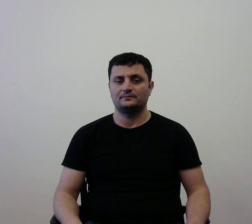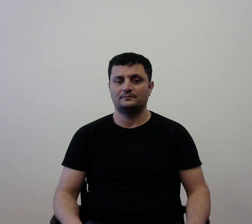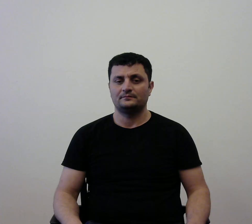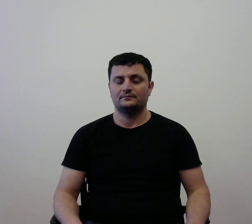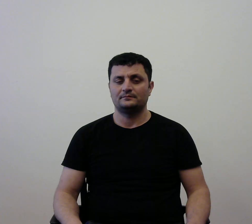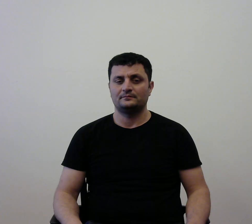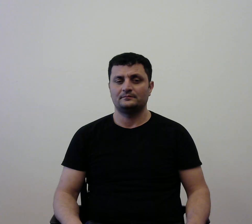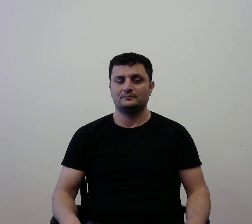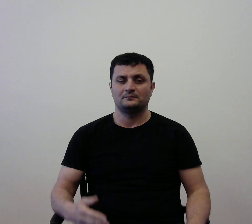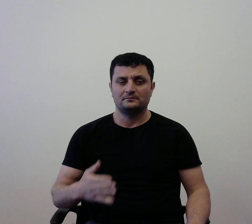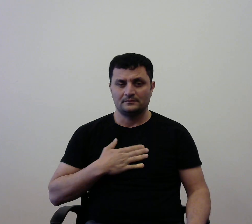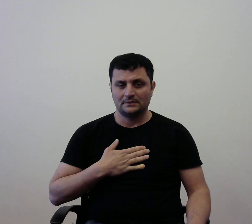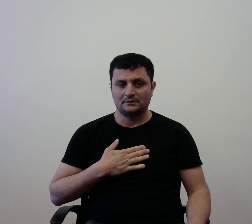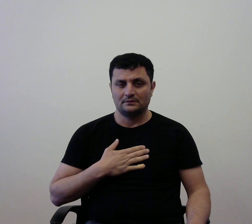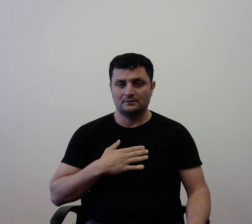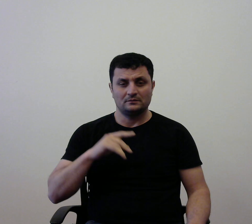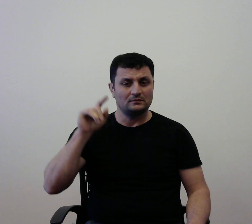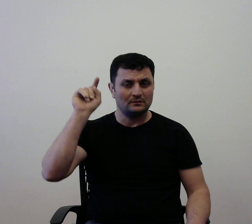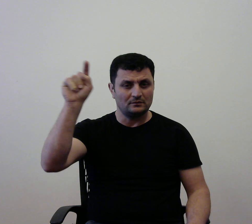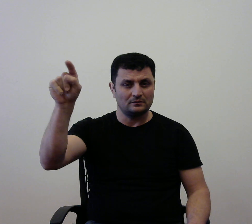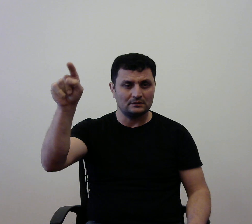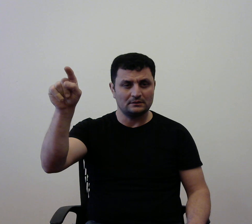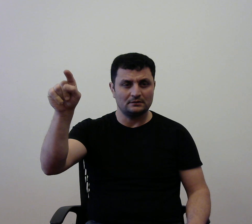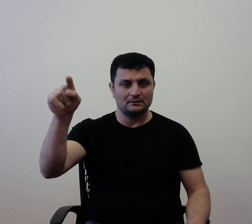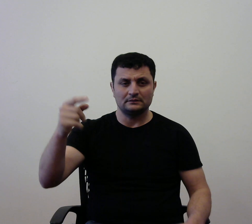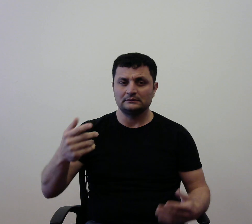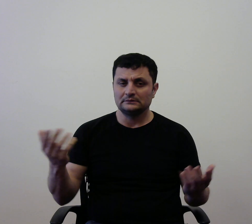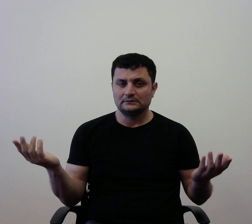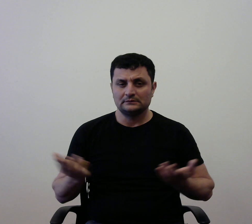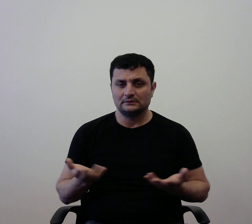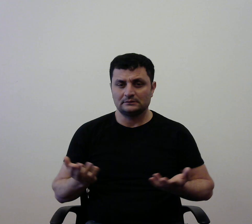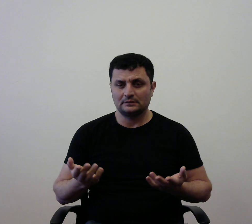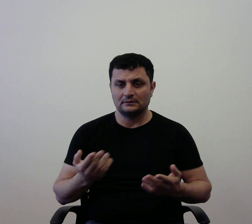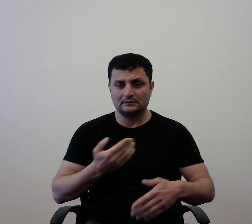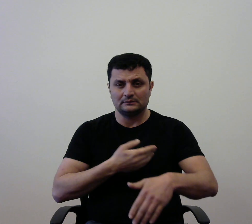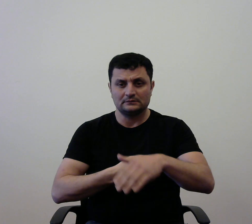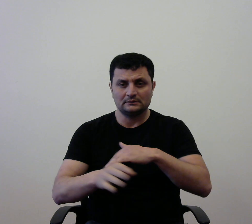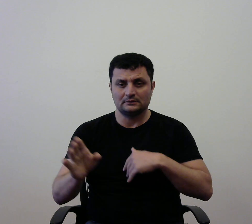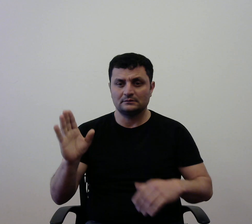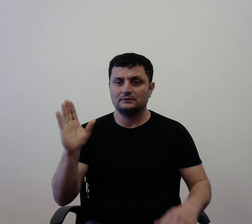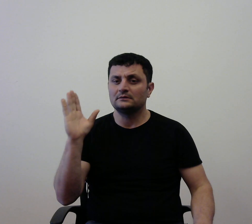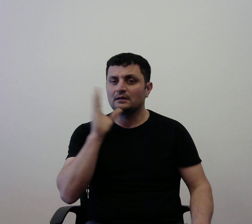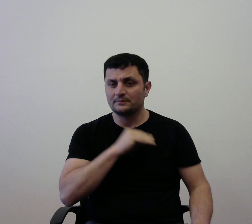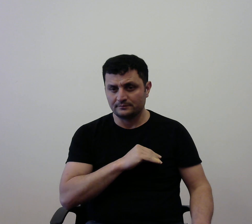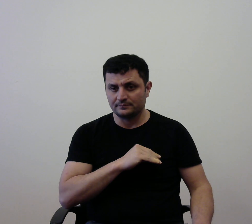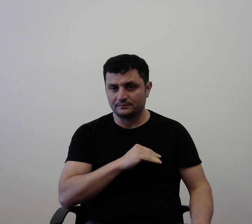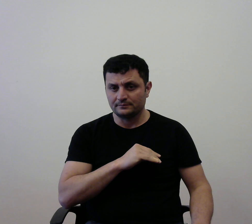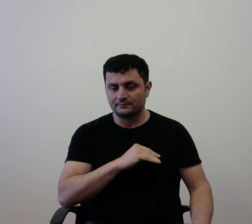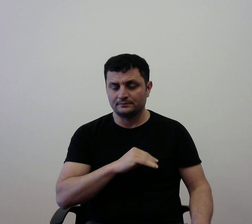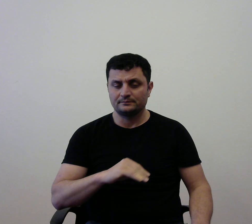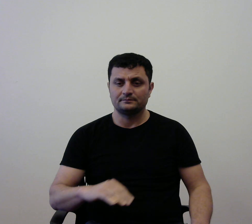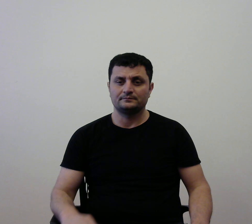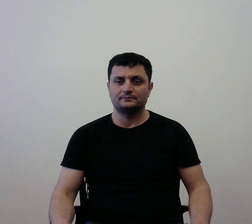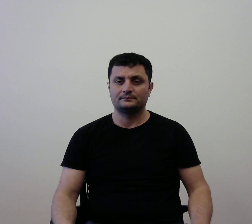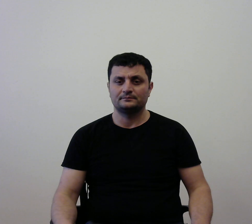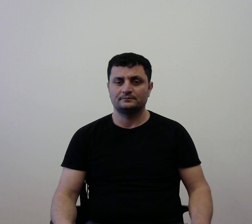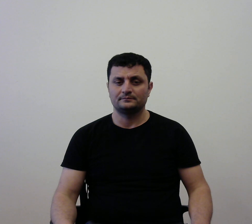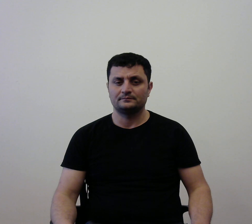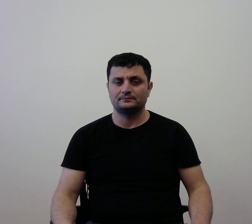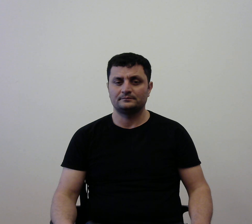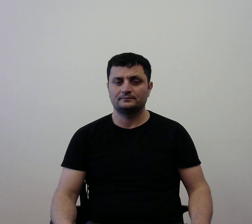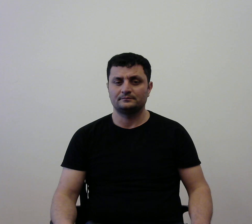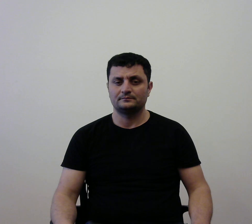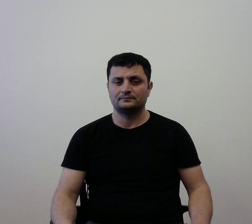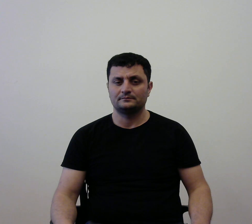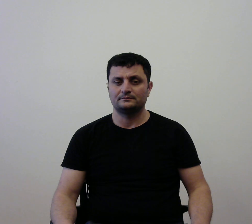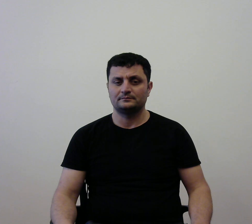Mən ora necə gedə bilərəm?